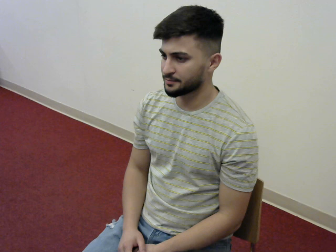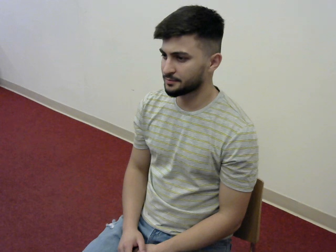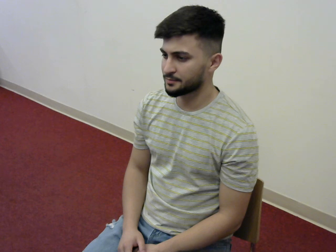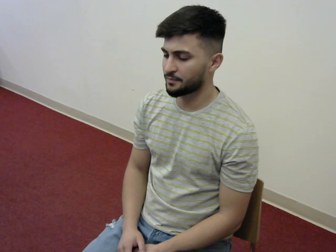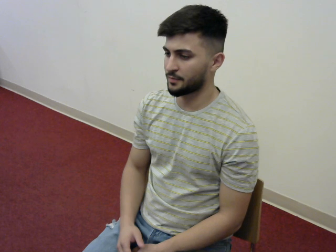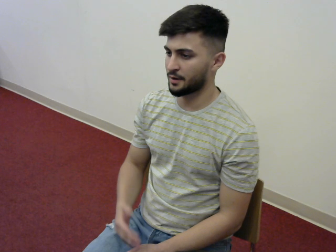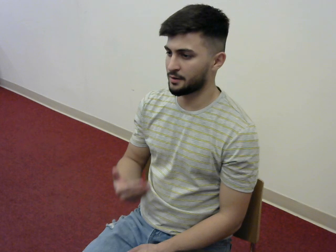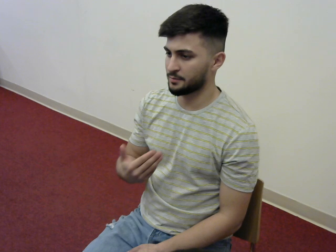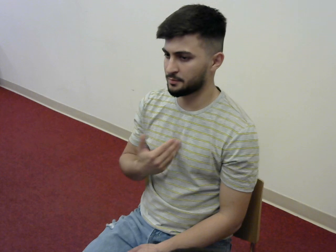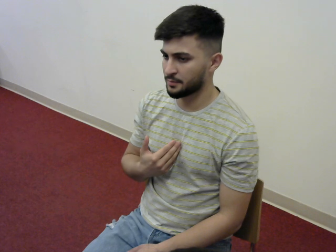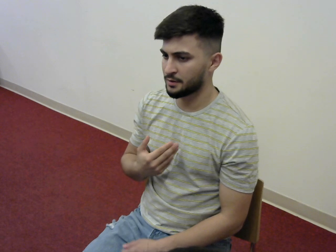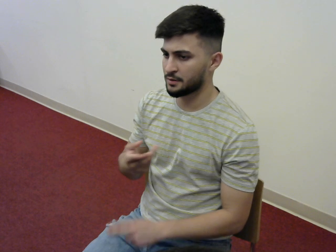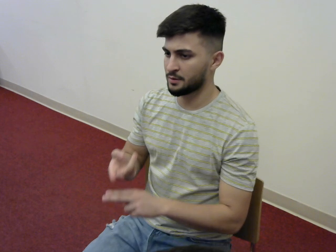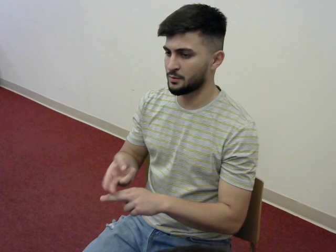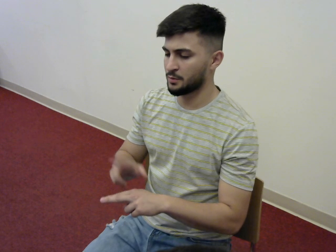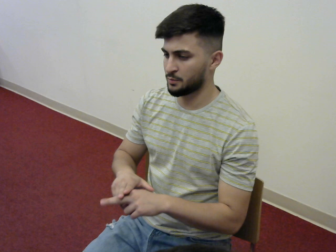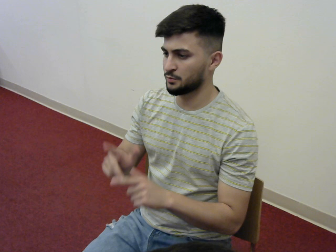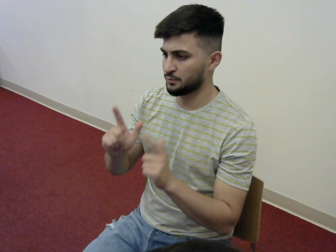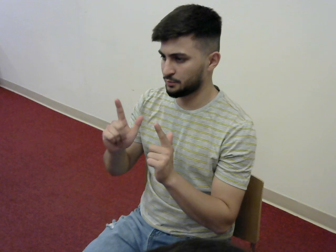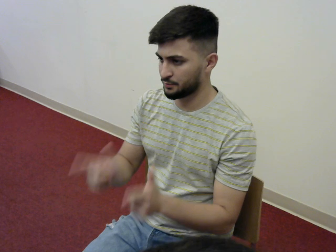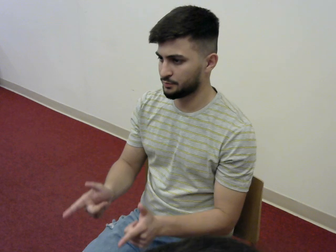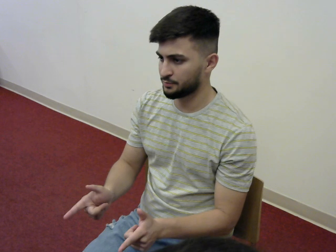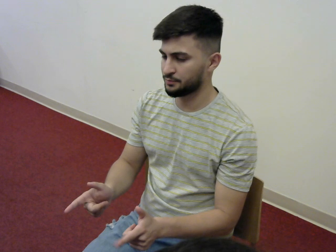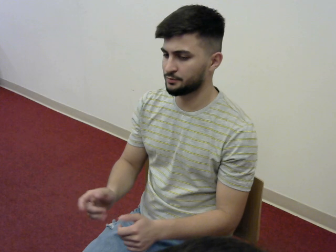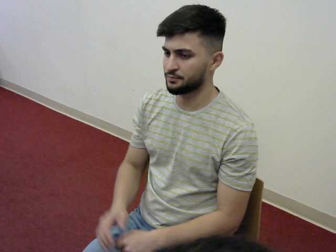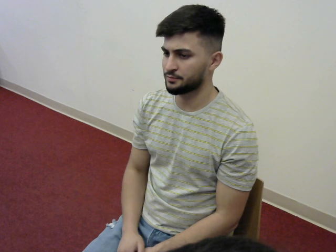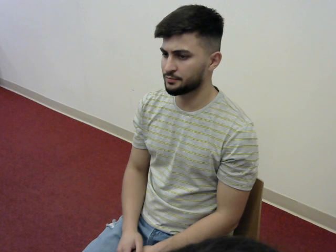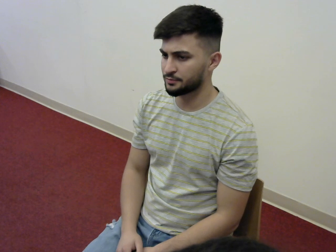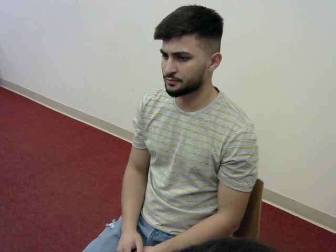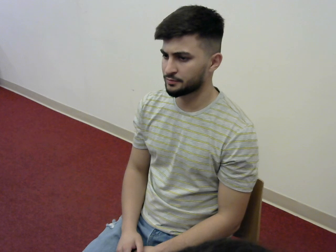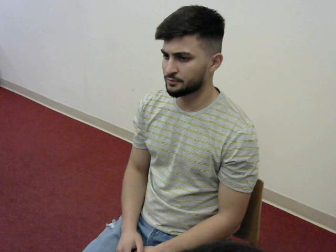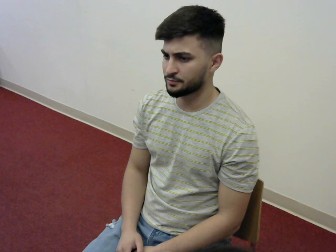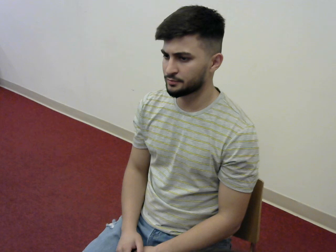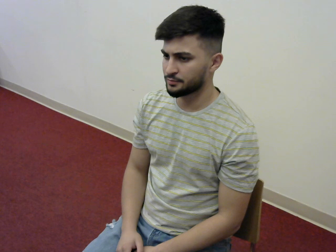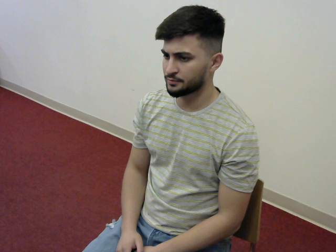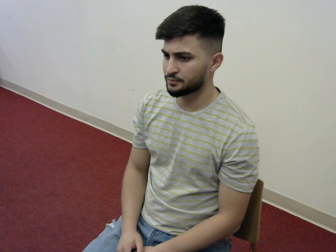Mən bununla razıyam